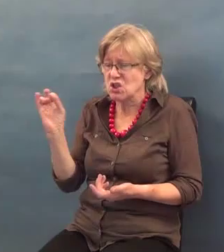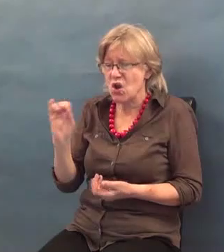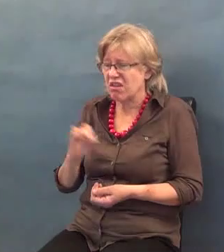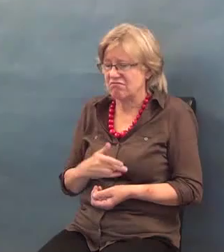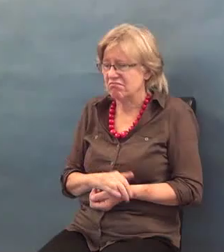Środa.